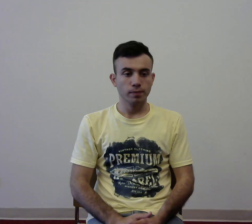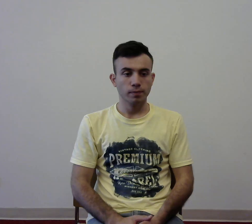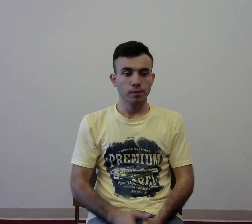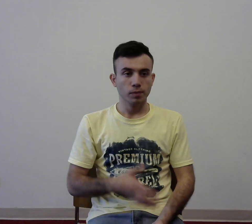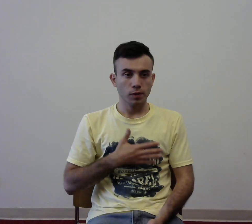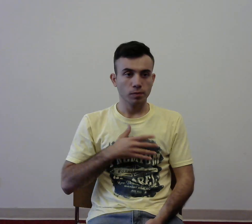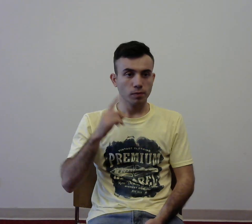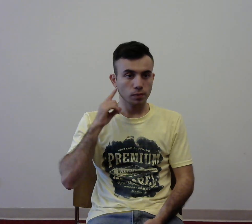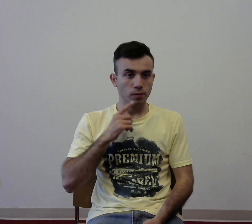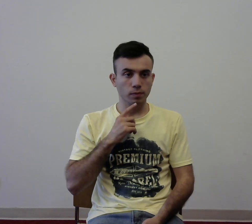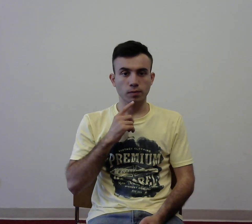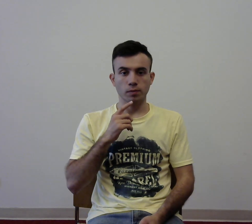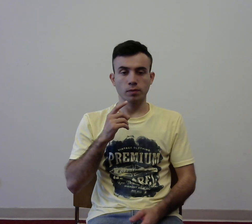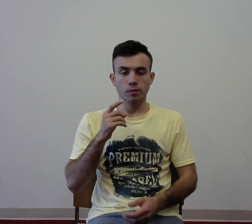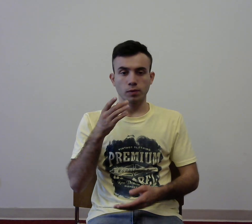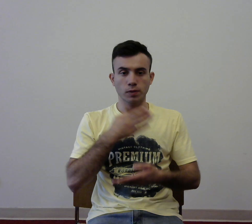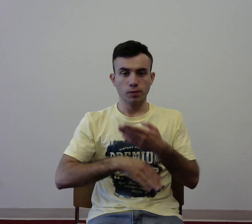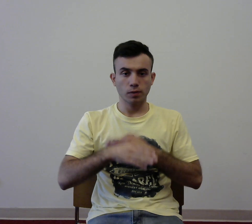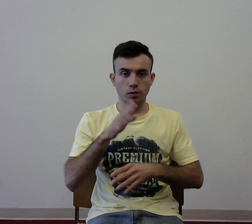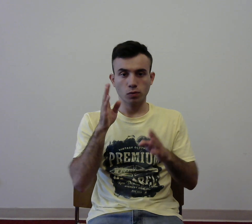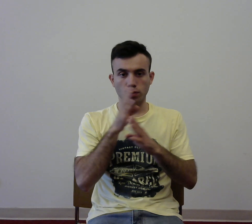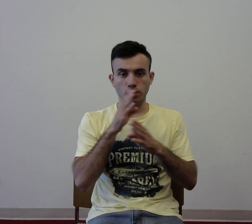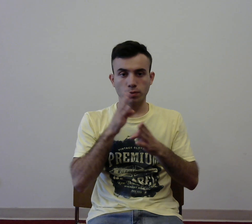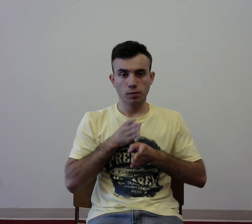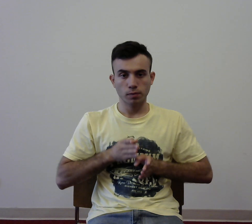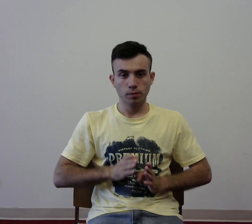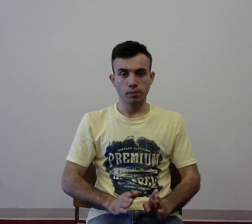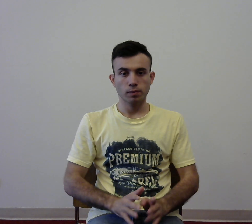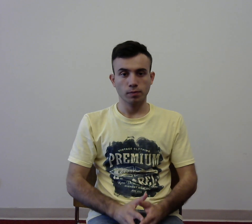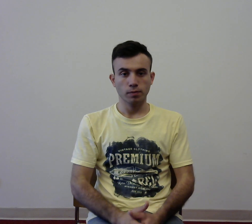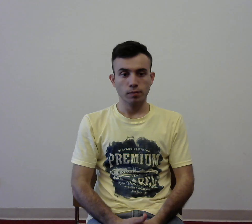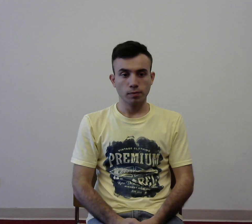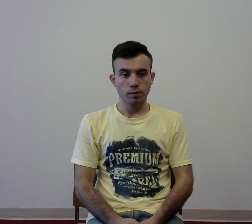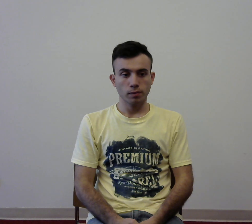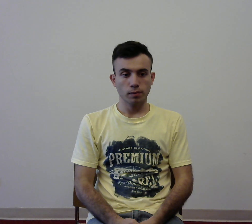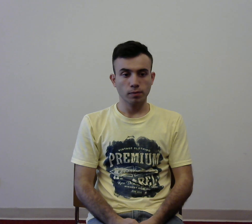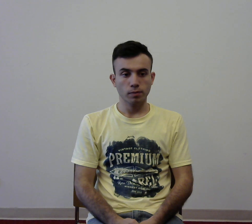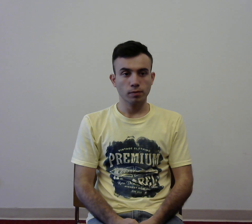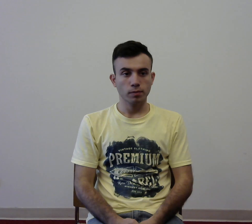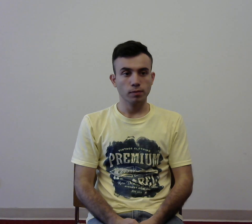Mənim eşitmə məhdudiyyətim anadangəlmədir